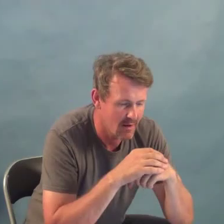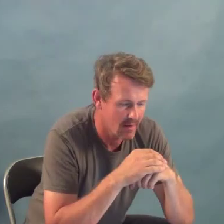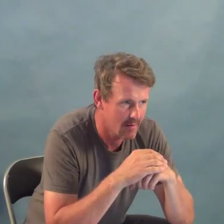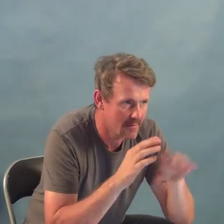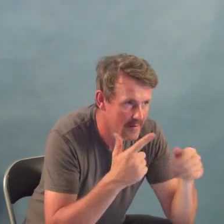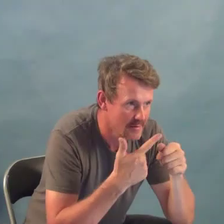Dwudziestego siódmego?